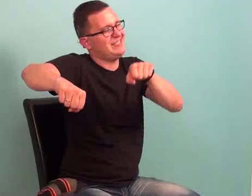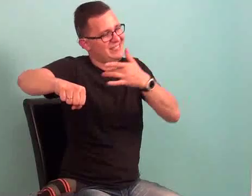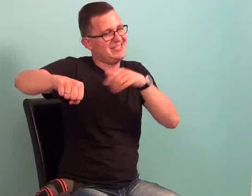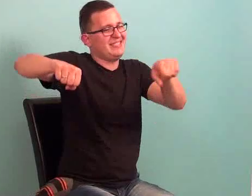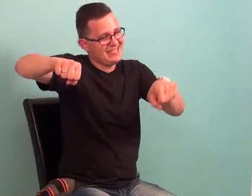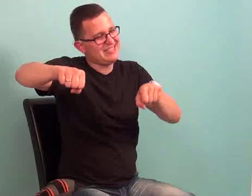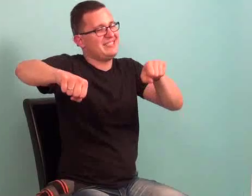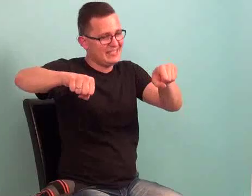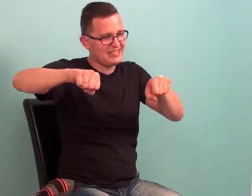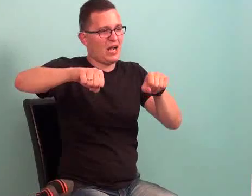Cierpi, ale idzie.